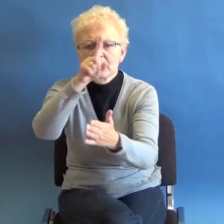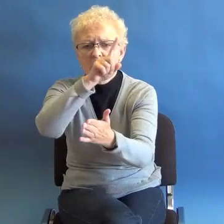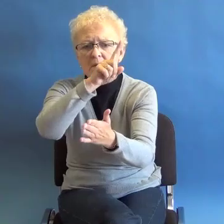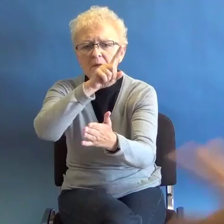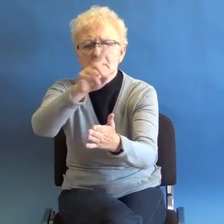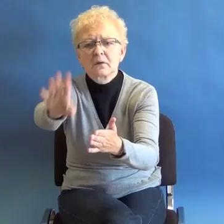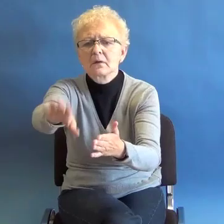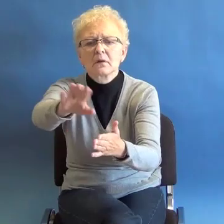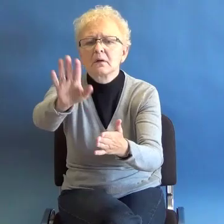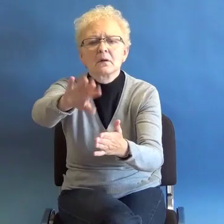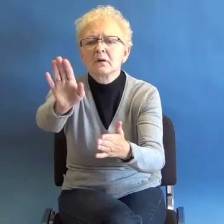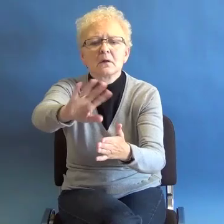Nie.